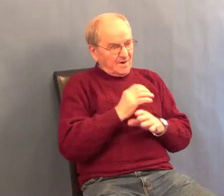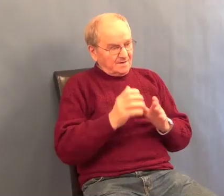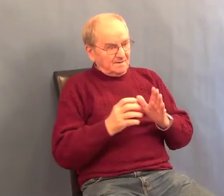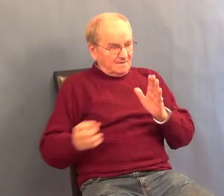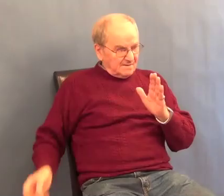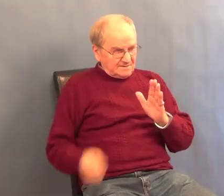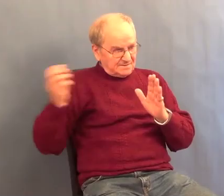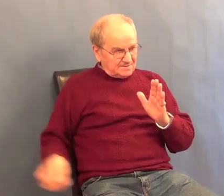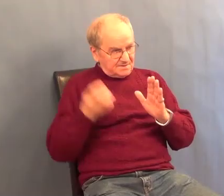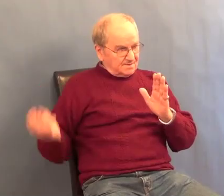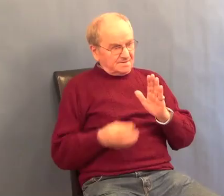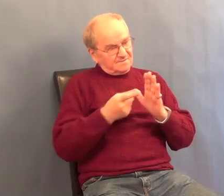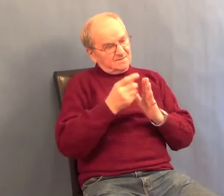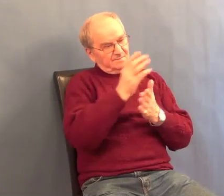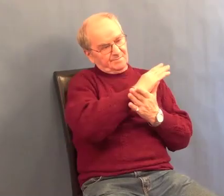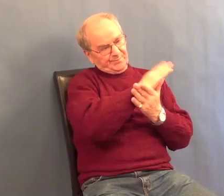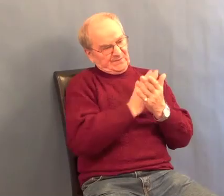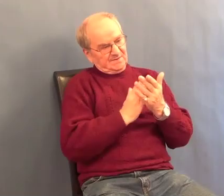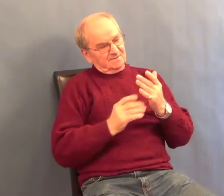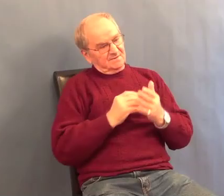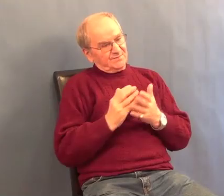Chłopiec rzucał kamieniami w okna, szyby pękały.